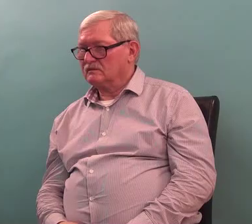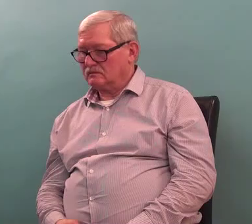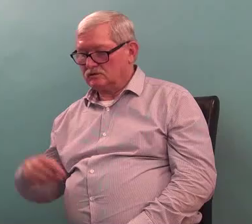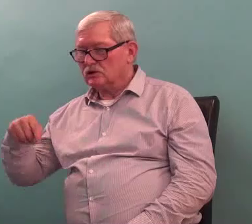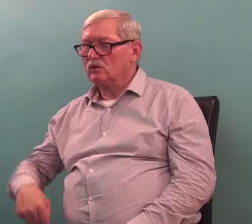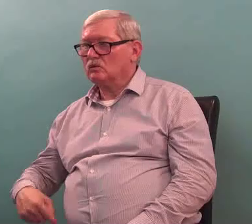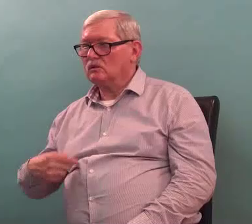Na dół.